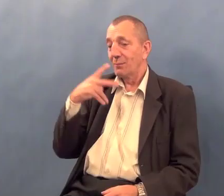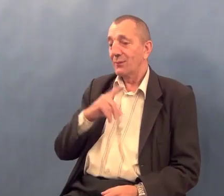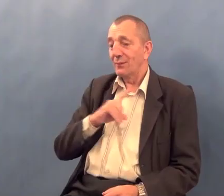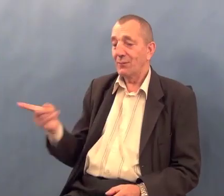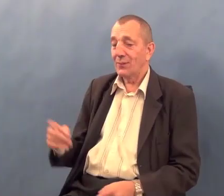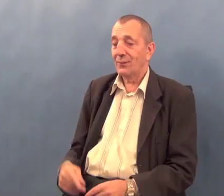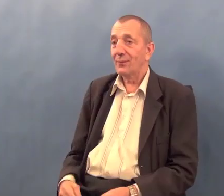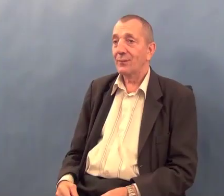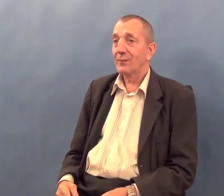Nie wolno się opalać.